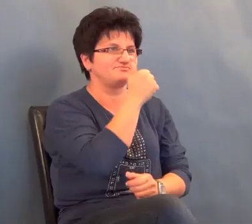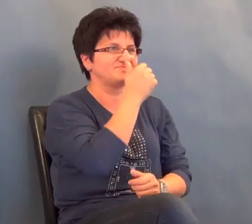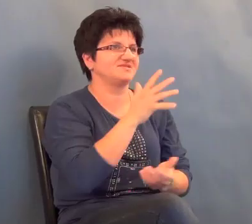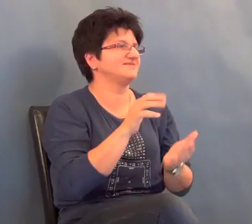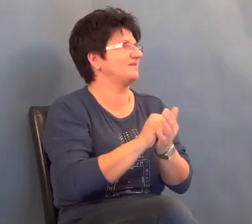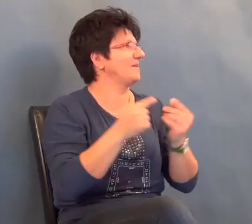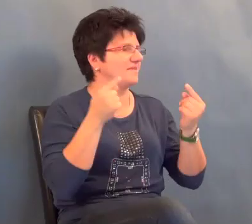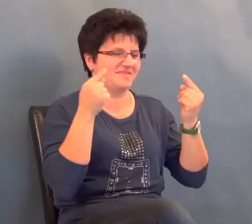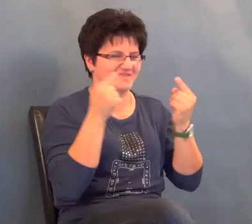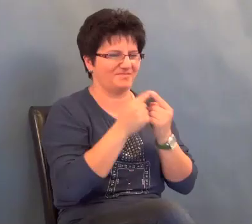Jestem zajęta, nie pasuje mi.